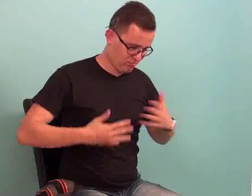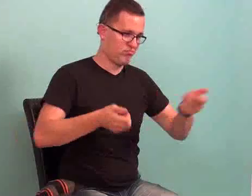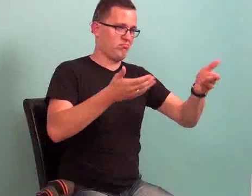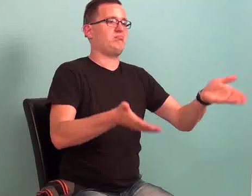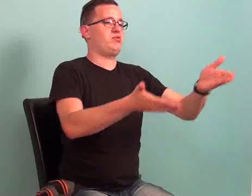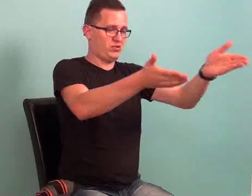"Proszę."